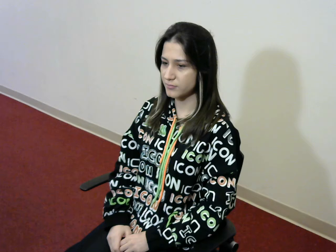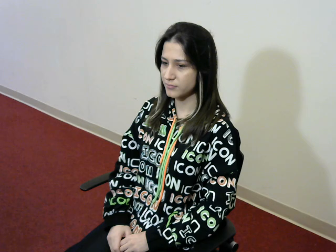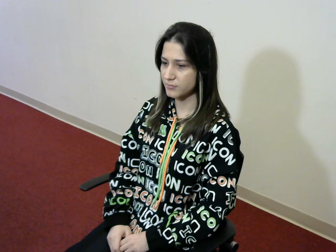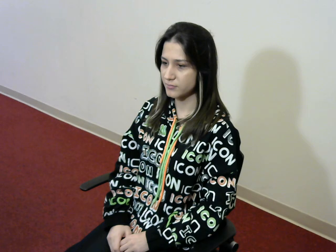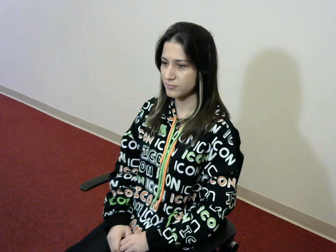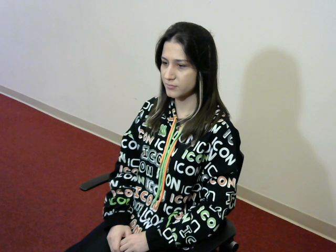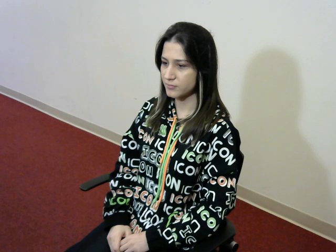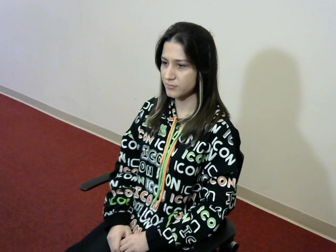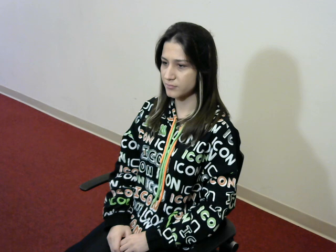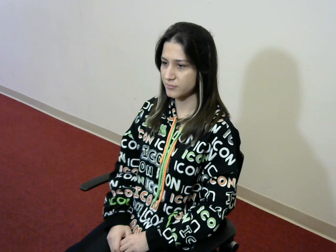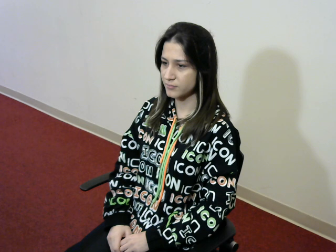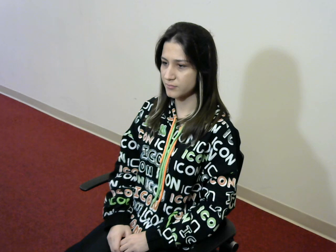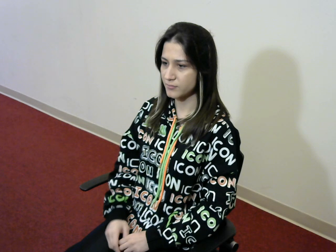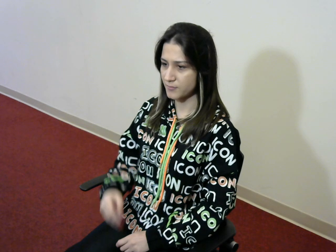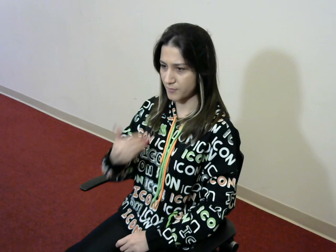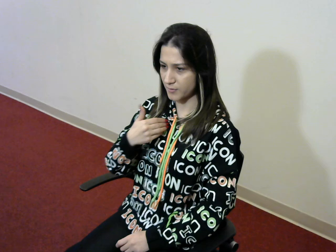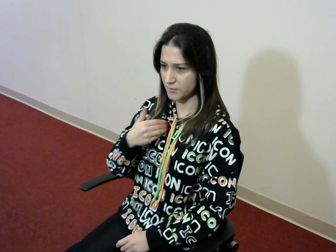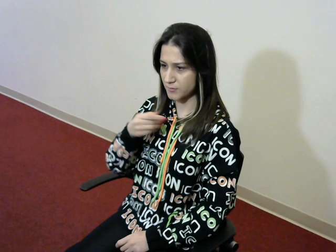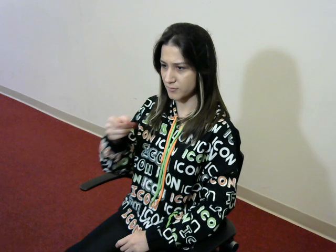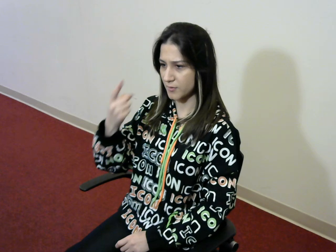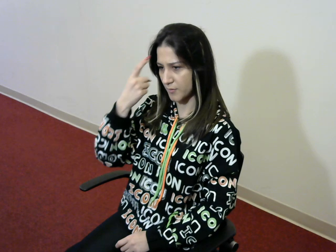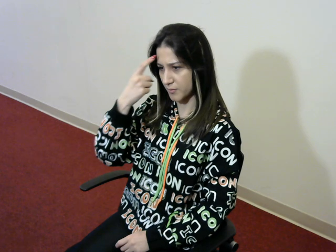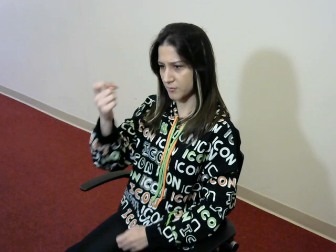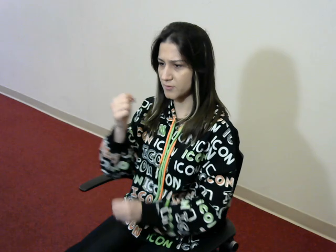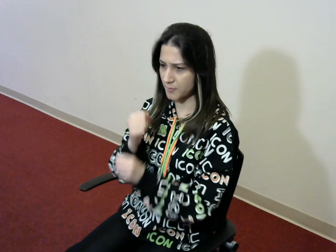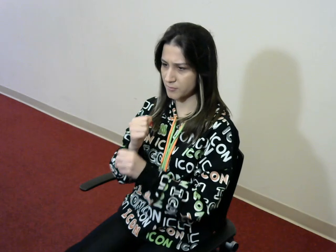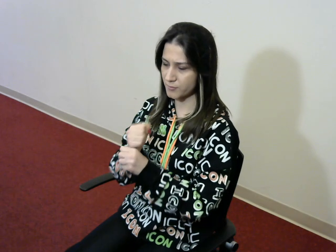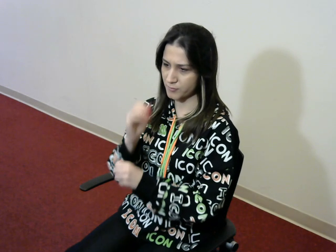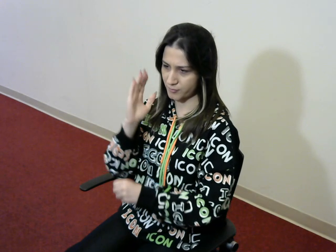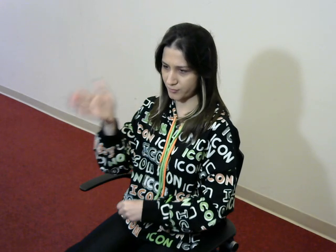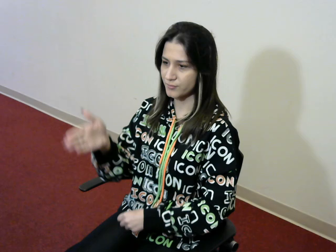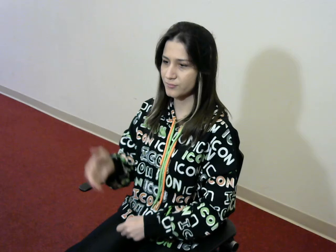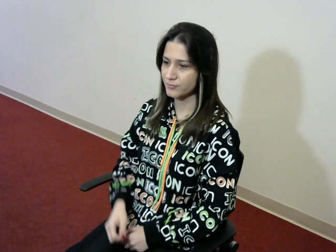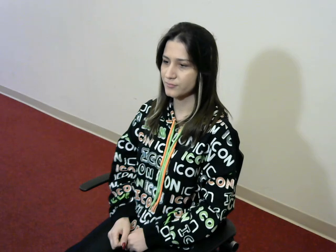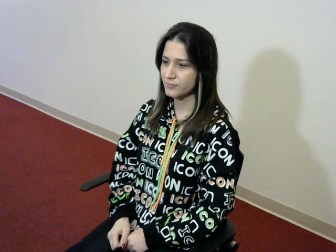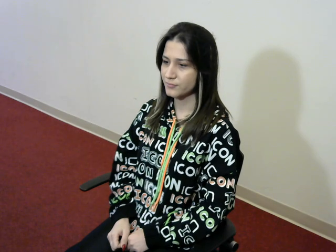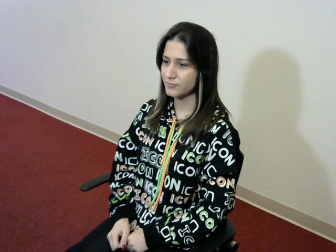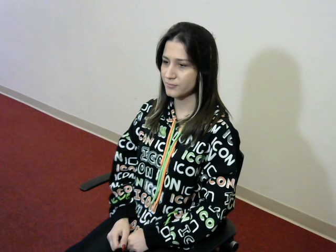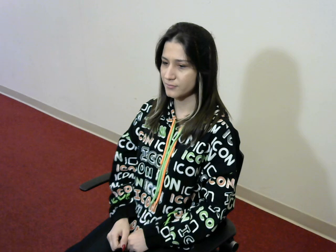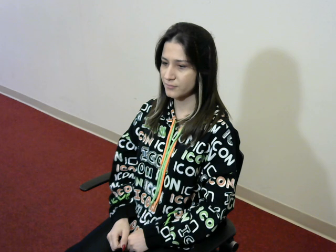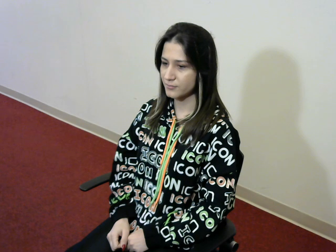Mən sizə xəbər edəcəyəm